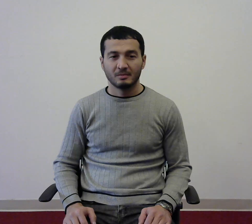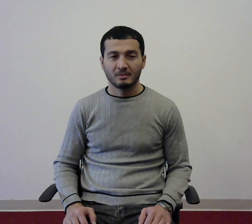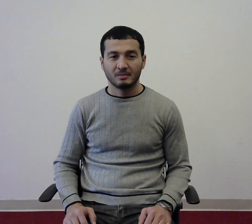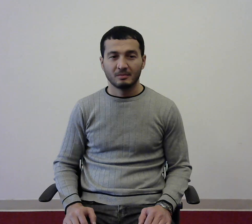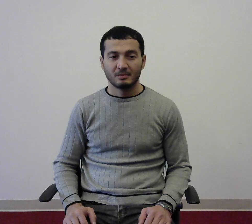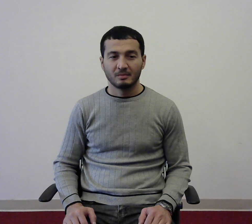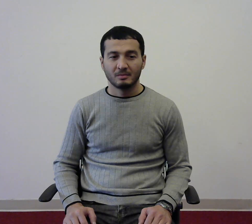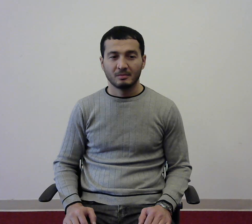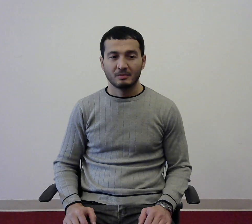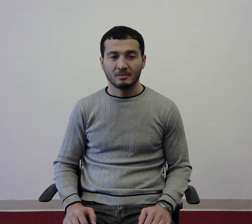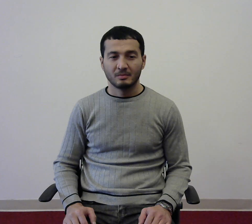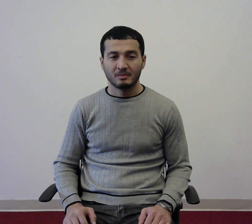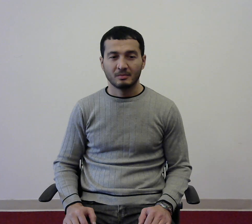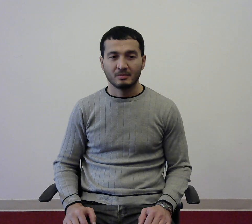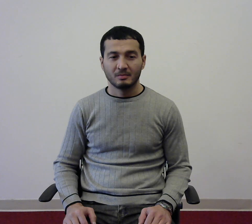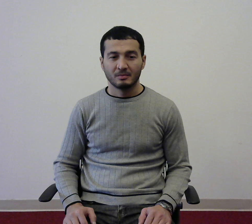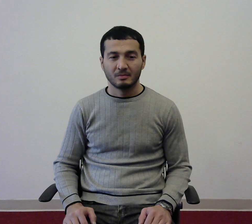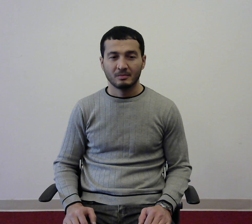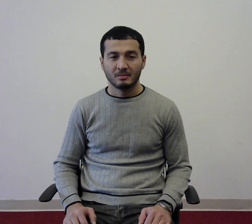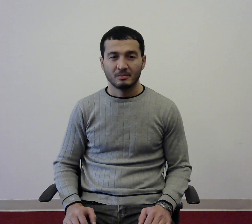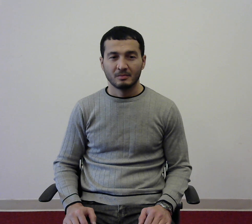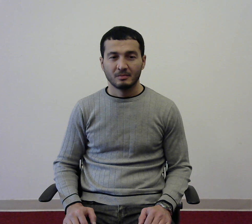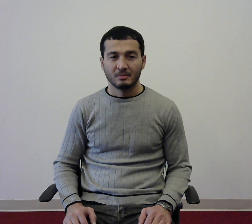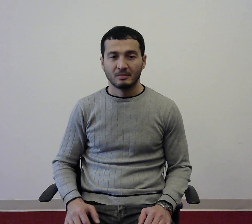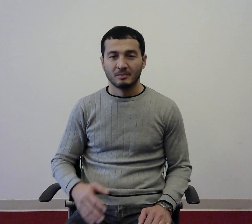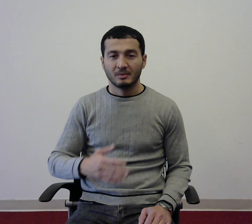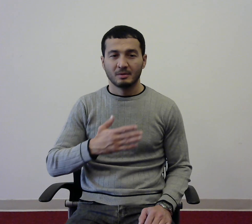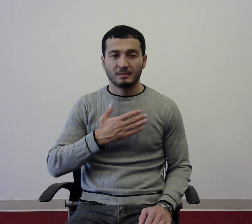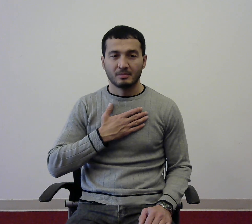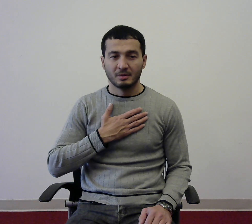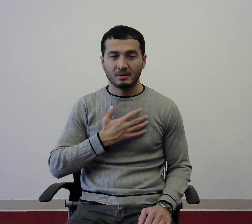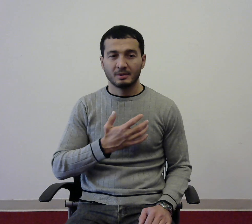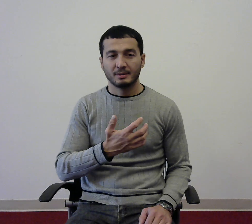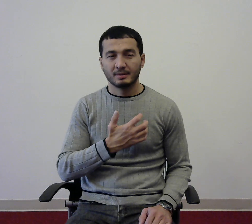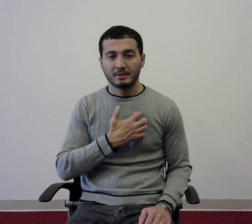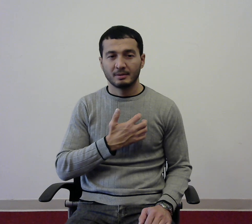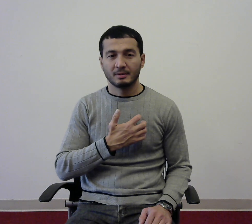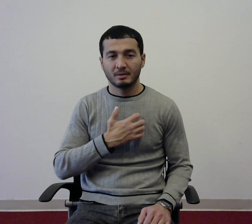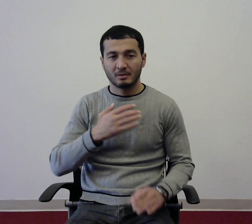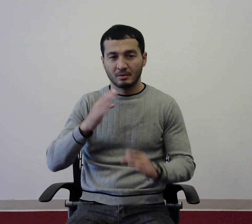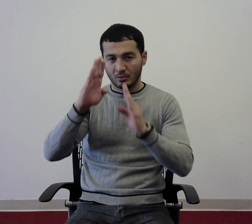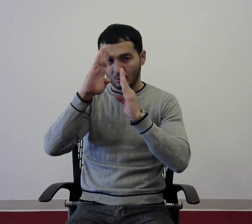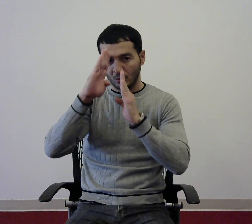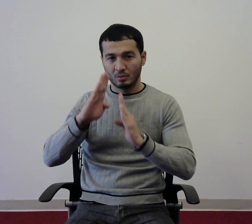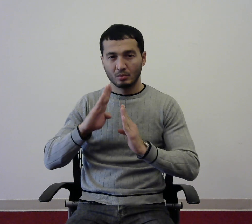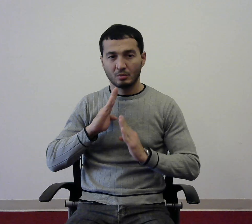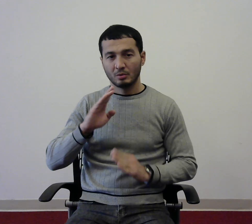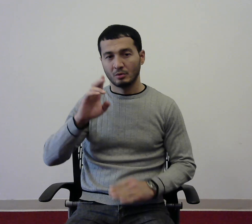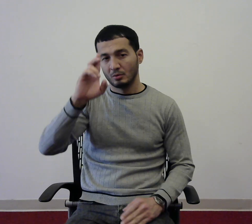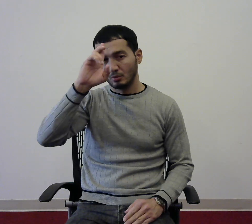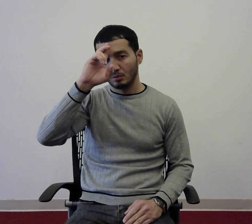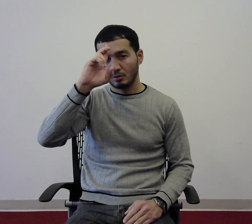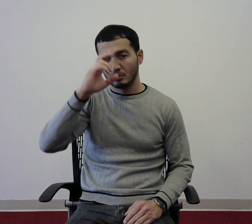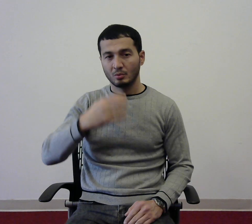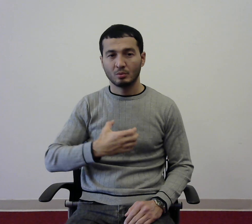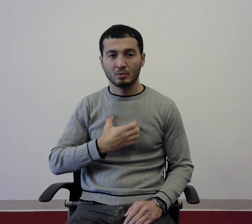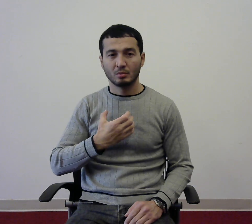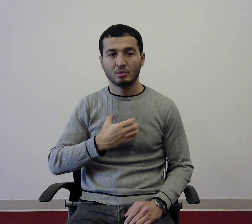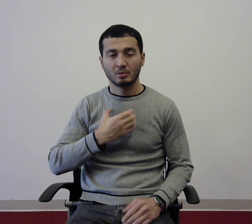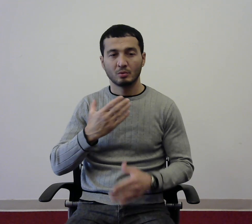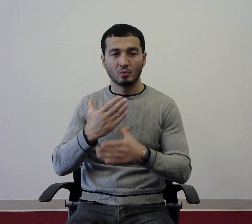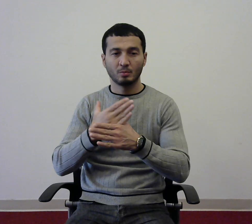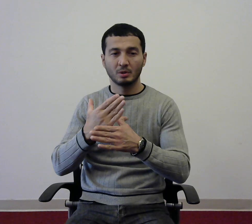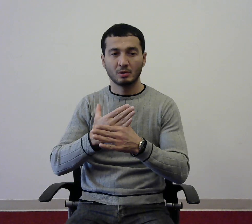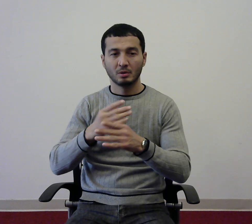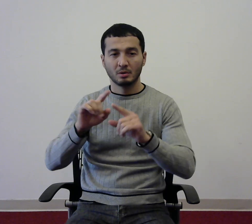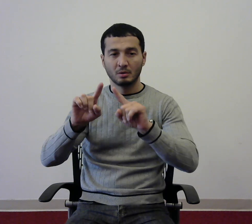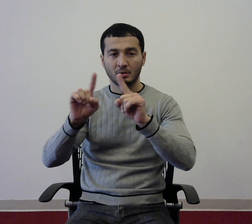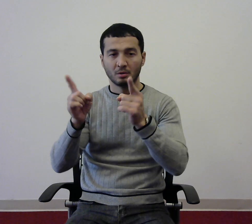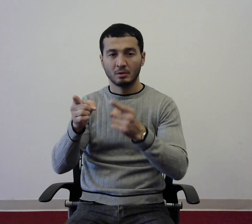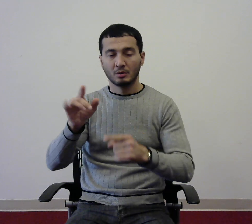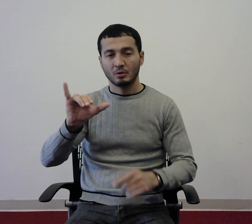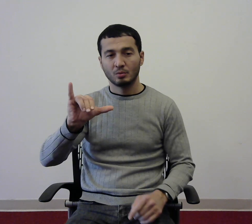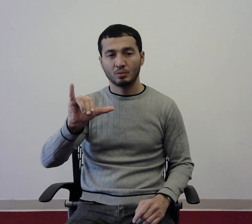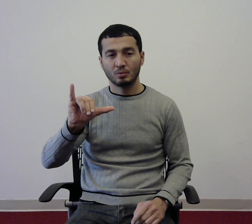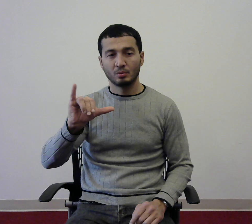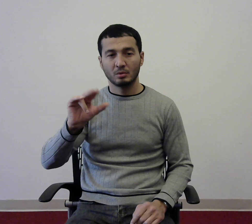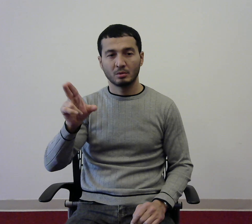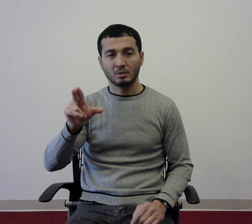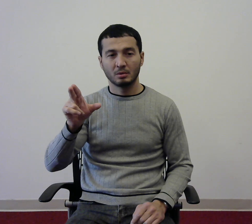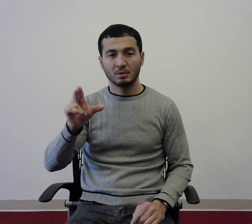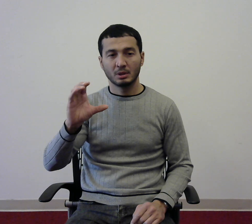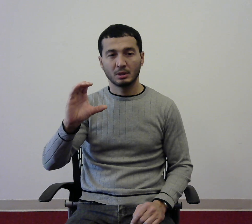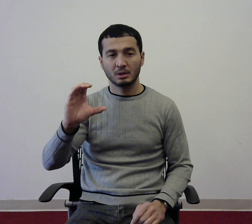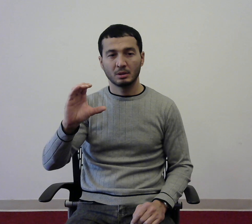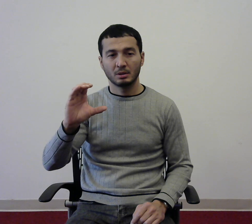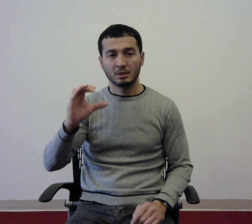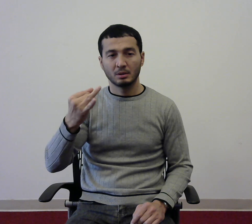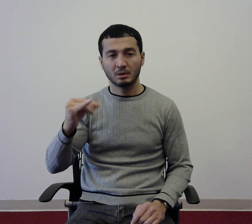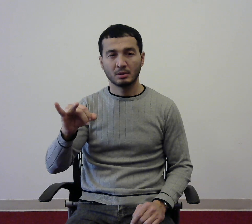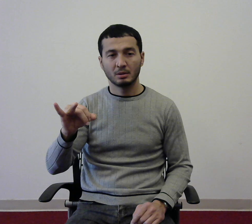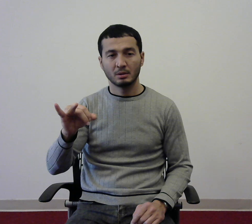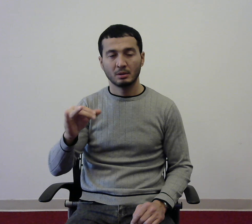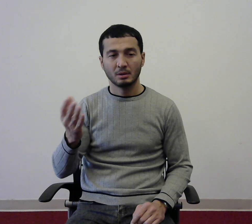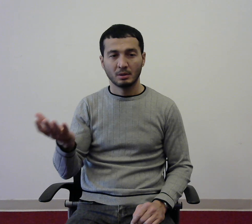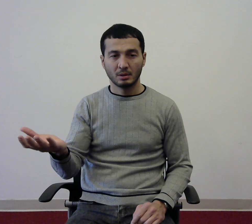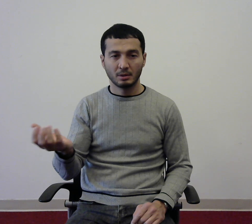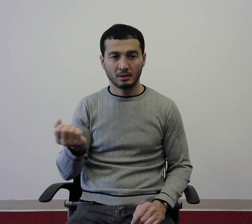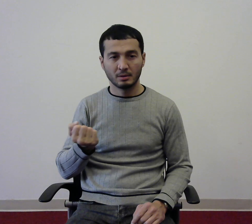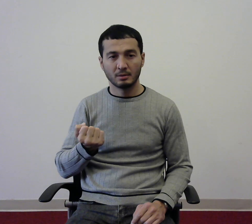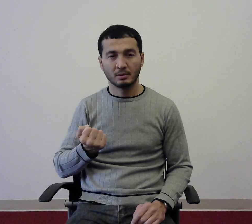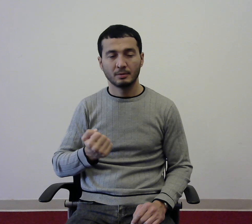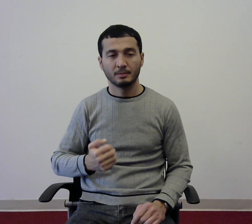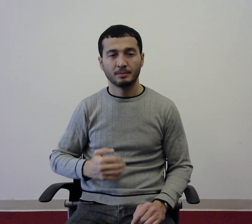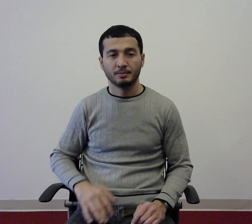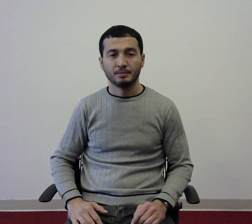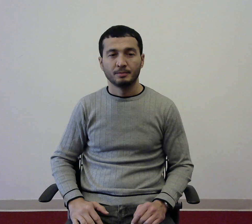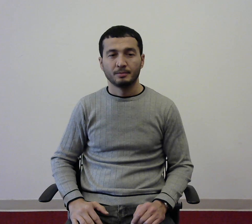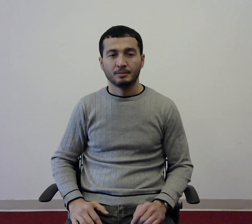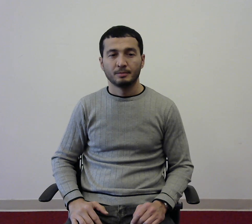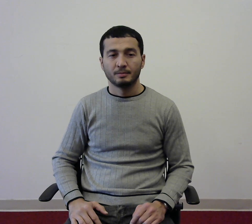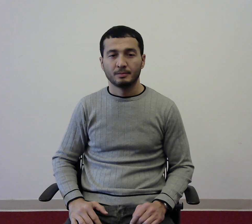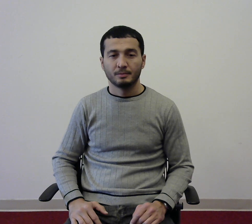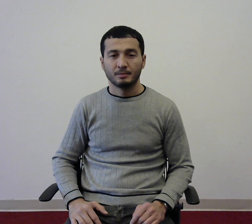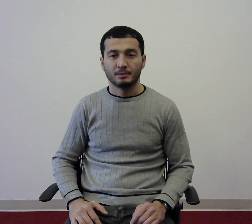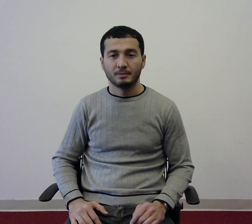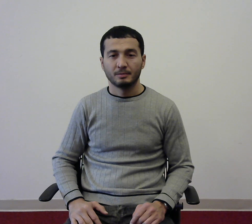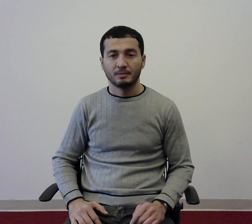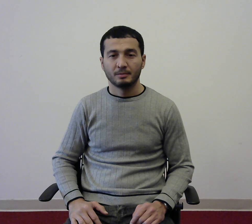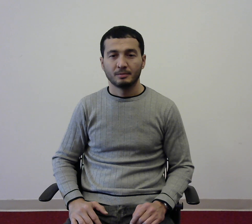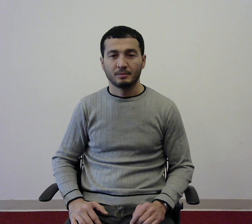Mən istəyirəm ki, ünvanlı dövlət sosial yardımı (ÜDSY) alım